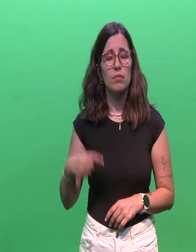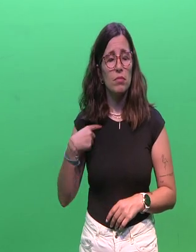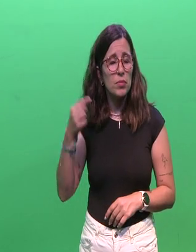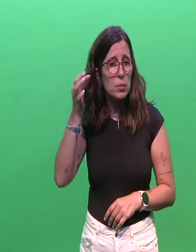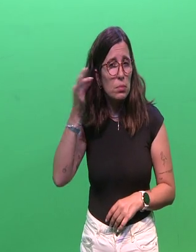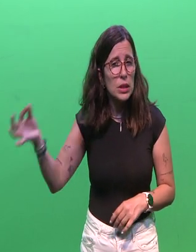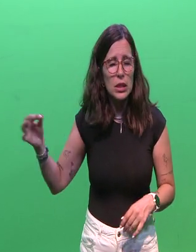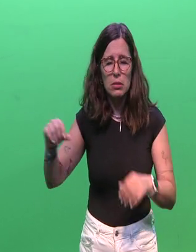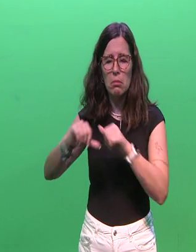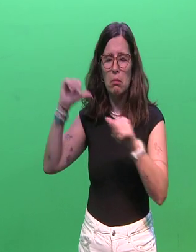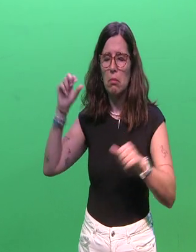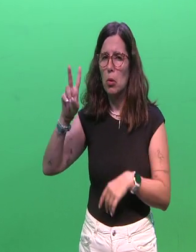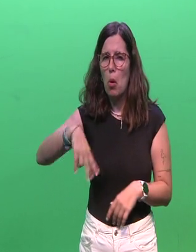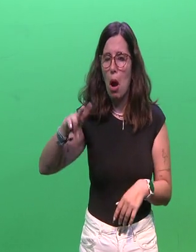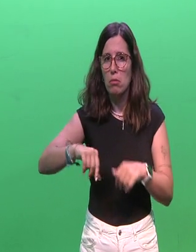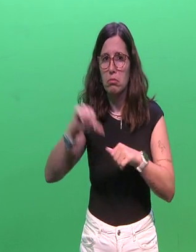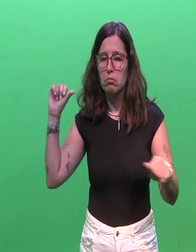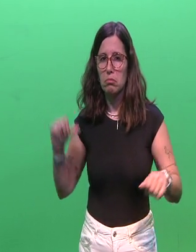No he sentit mai cap xiulet.